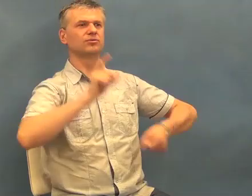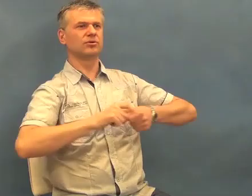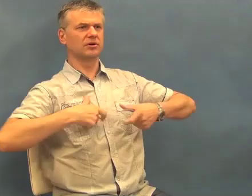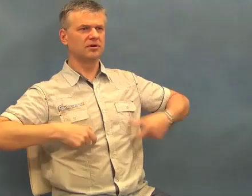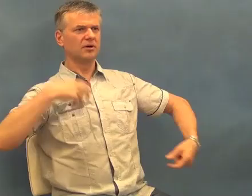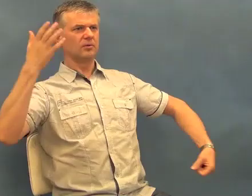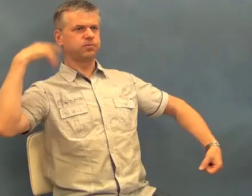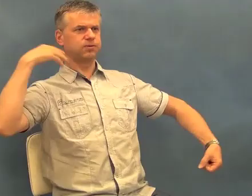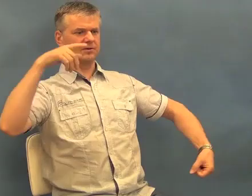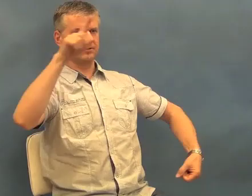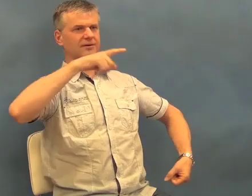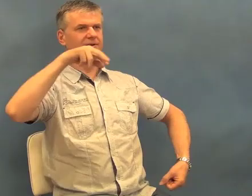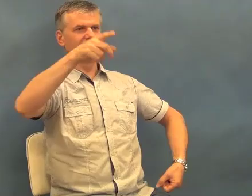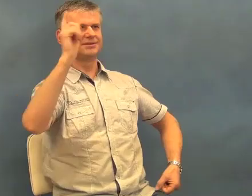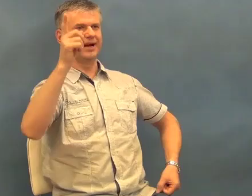Zakaz wejścia w stroju bikini.